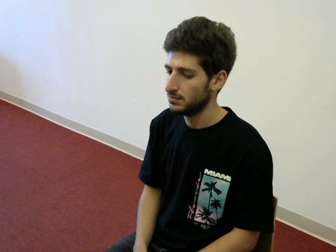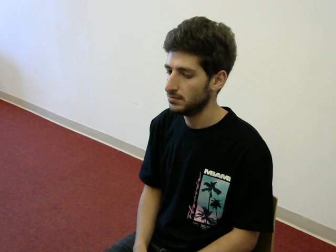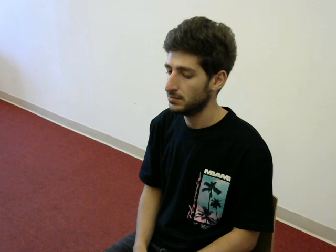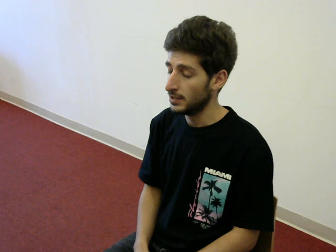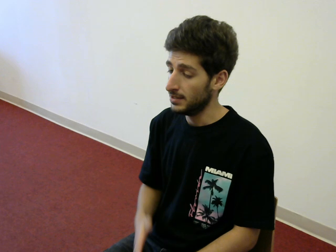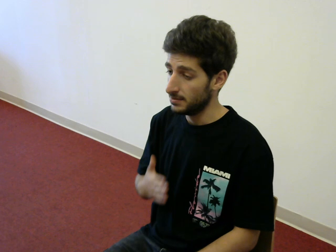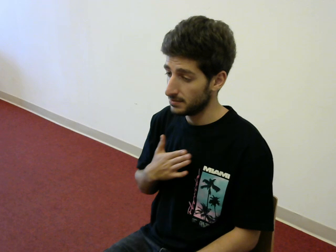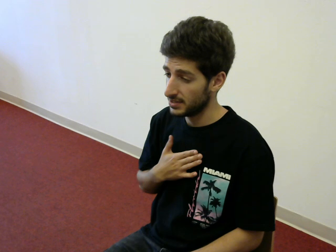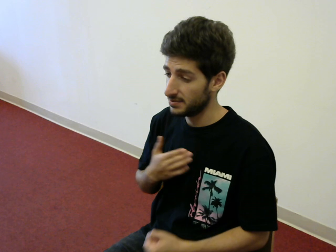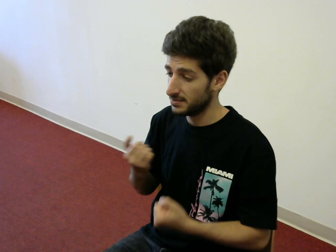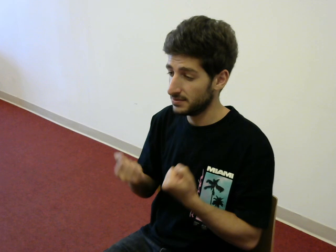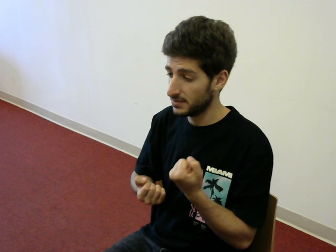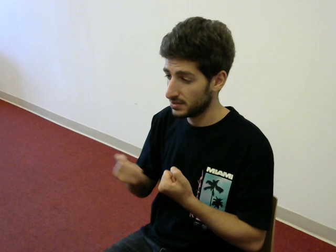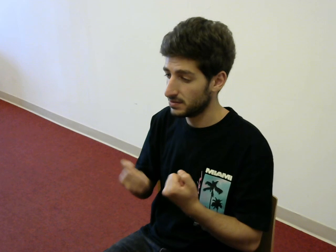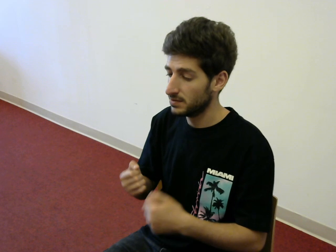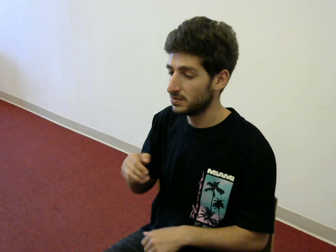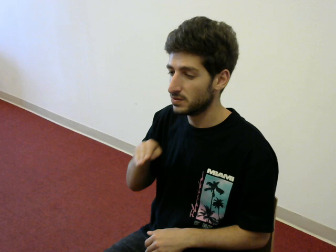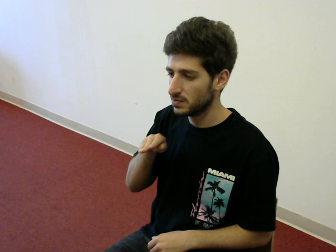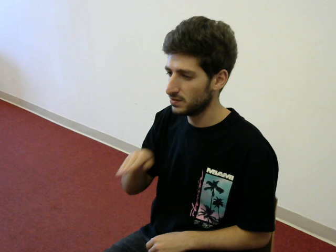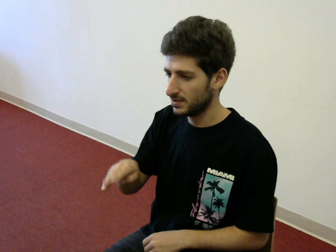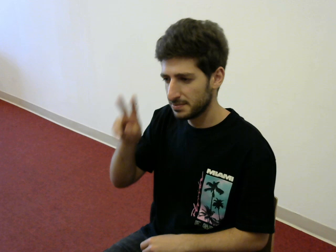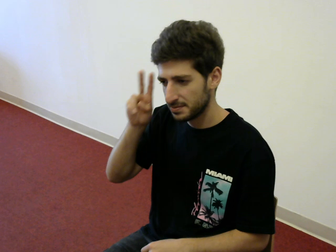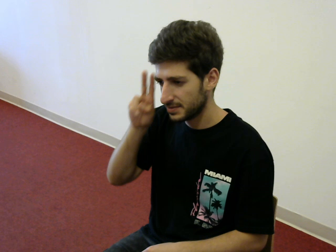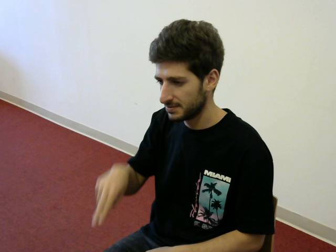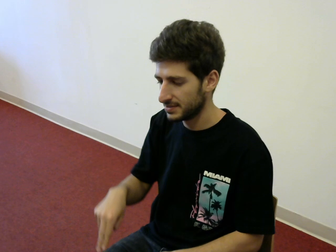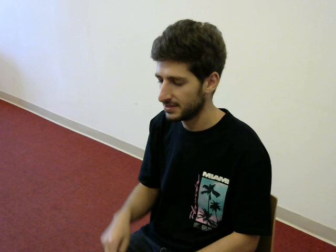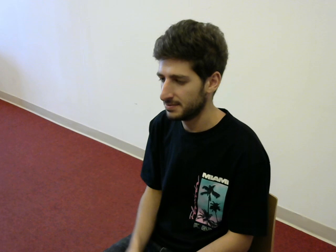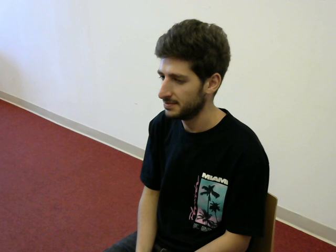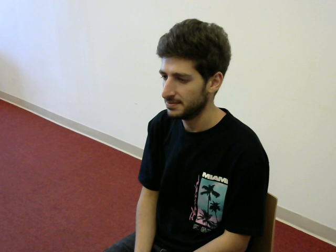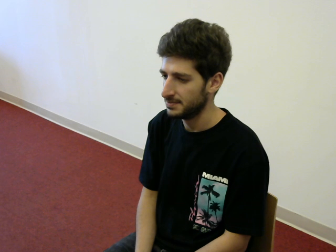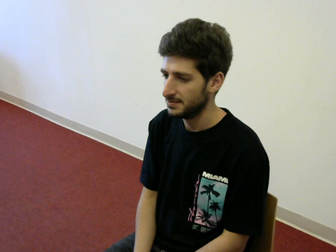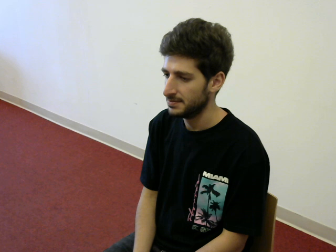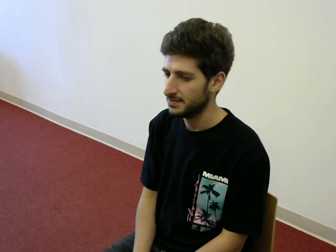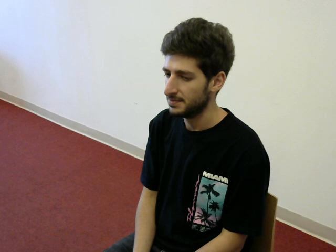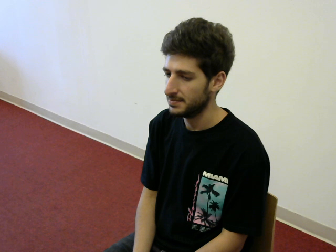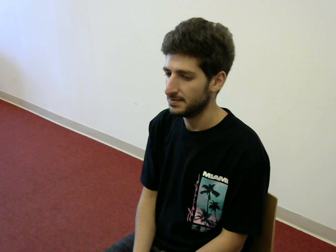Mən avtomobil sürə bilmirəm